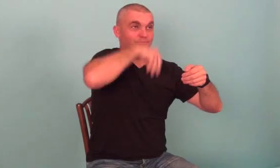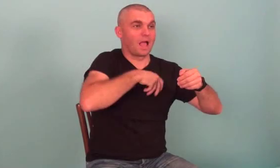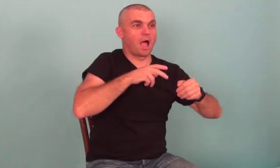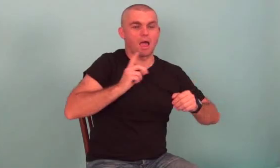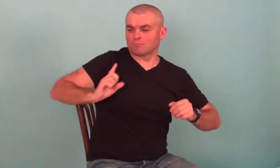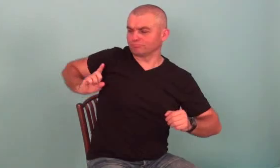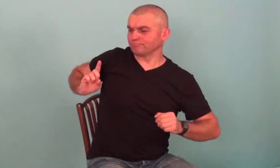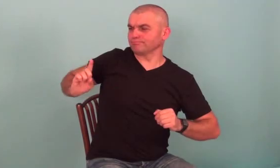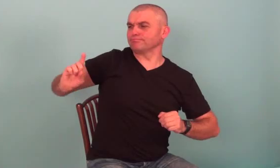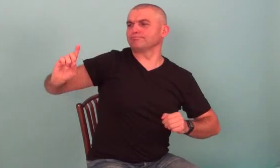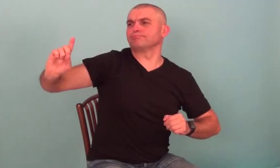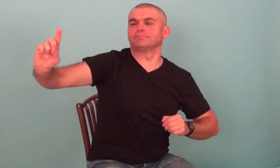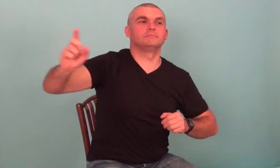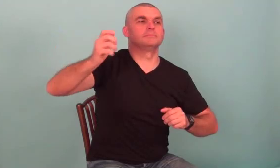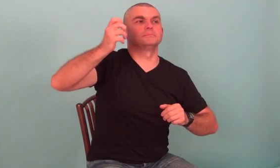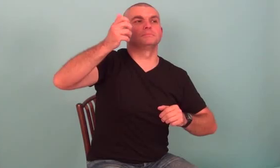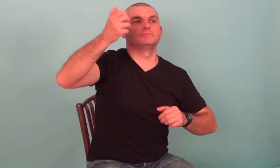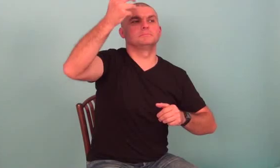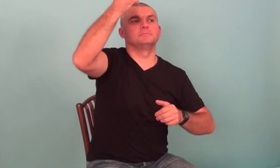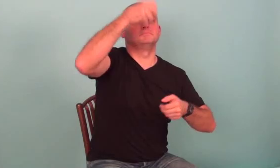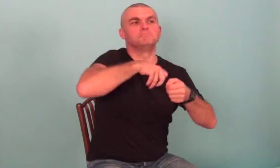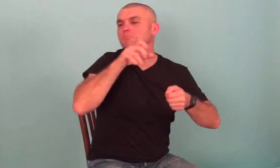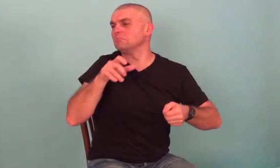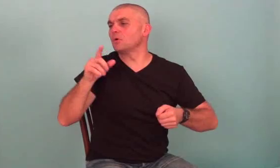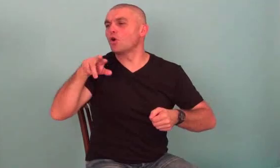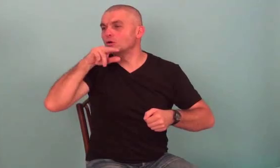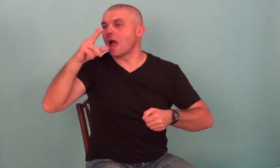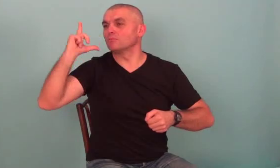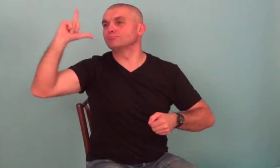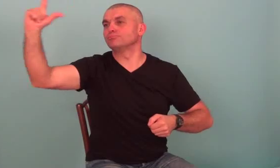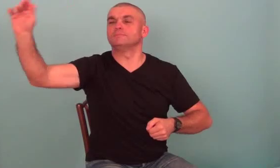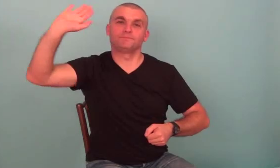Drugi pan odchodzi z kozą.